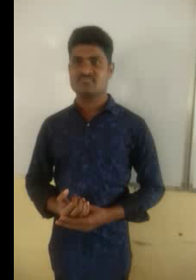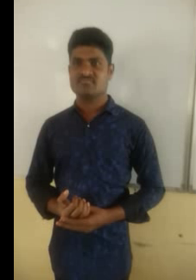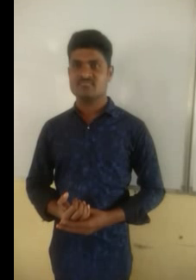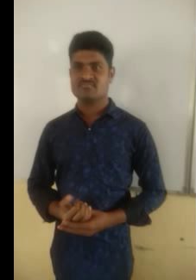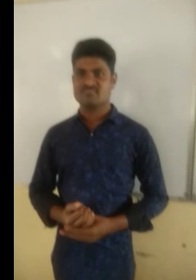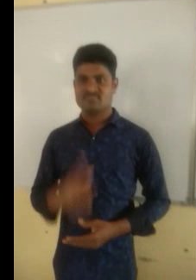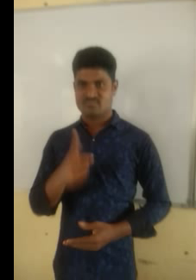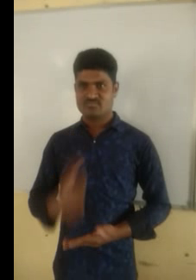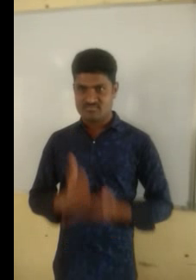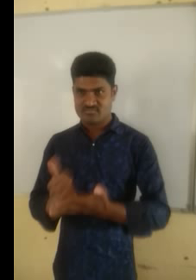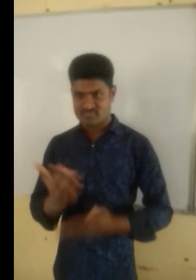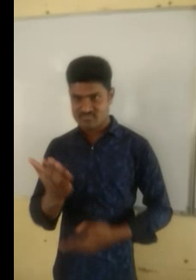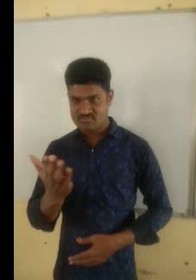do you need something